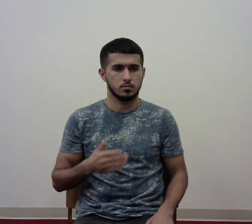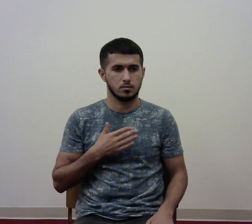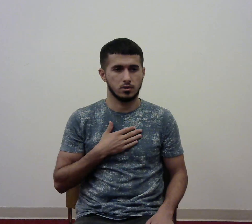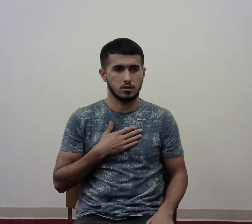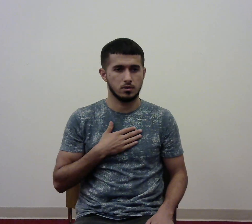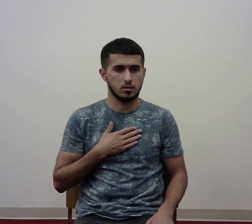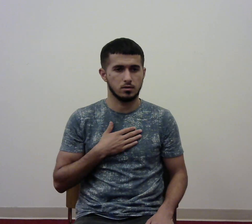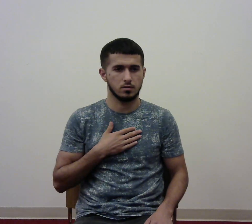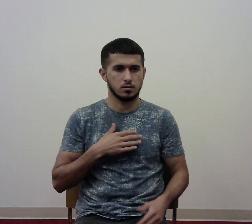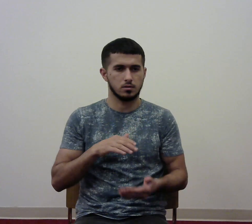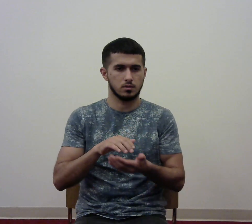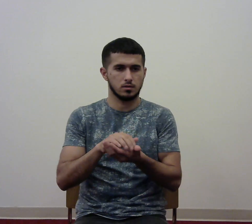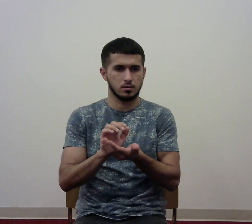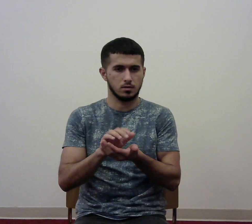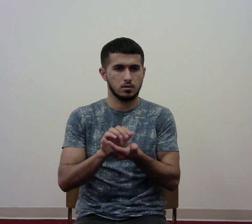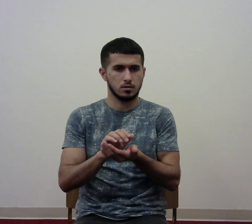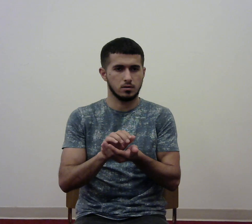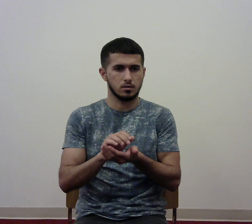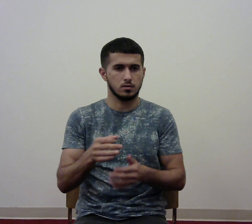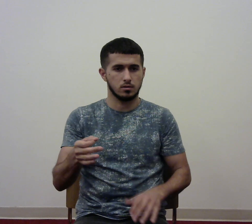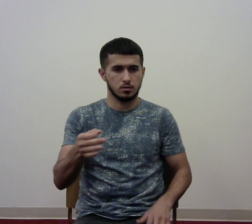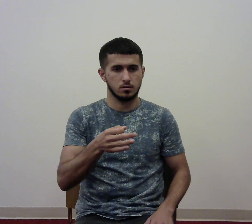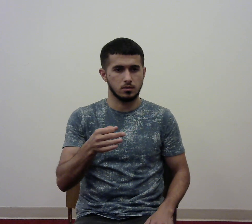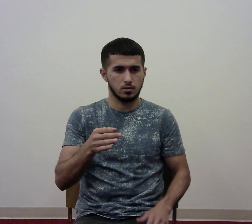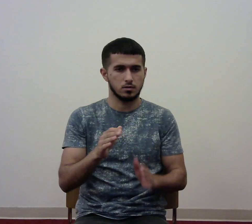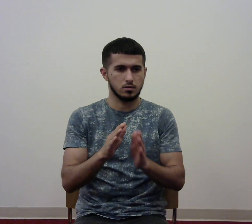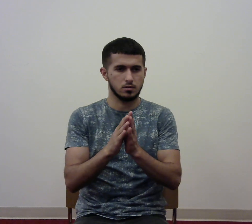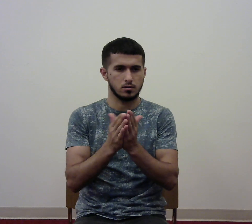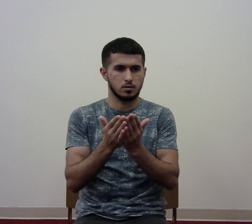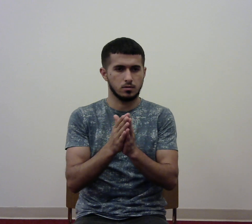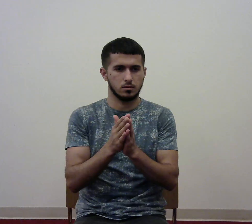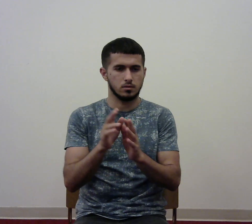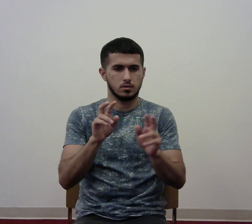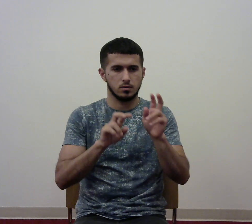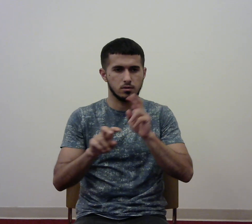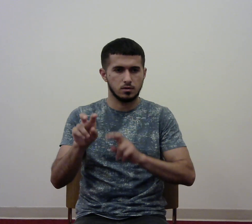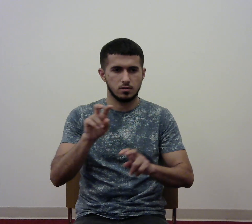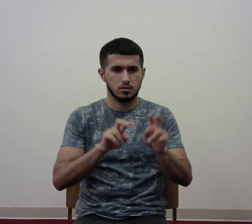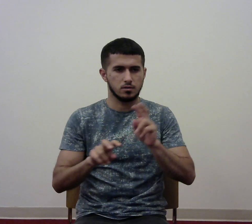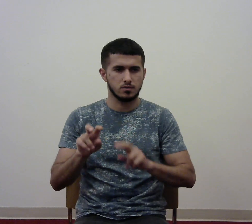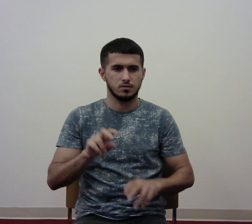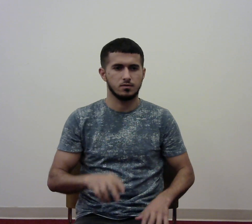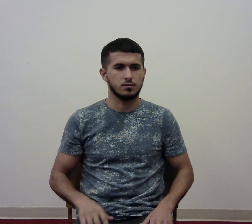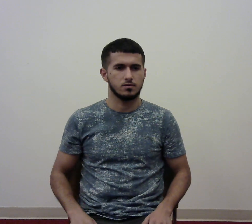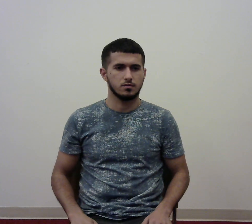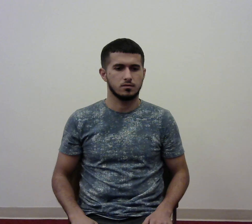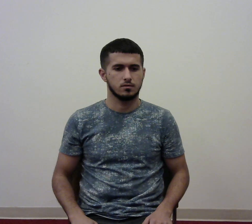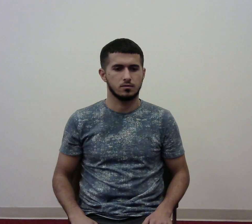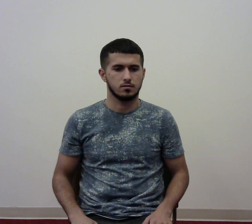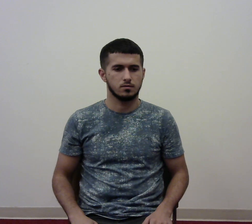Mən "Dəfinələr Adası" kitabını axtarıram